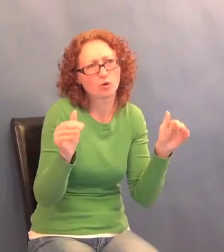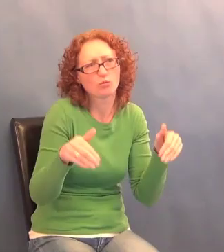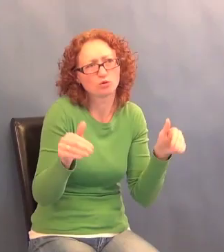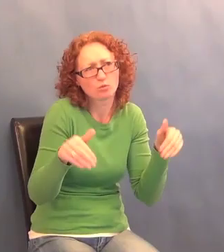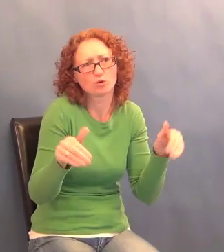Można.